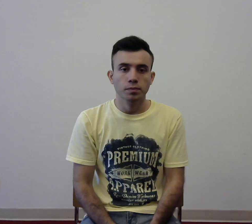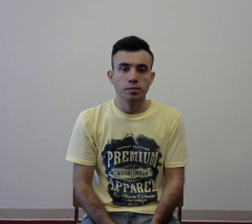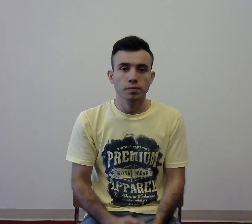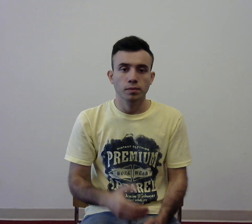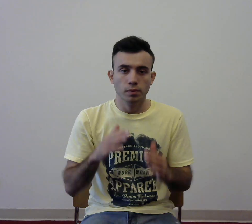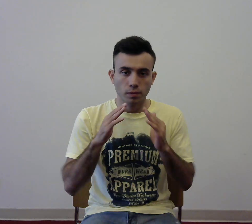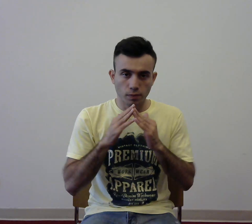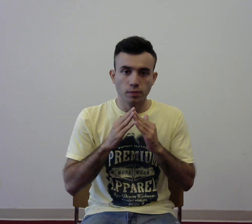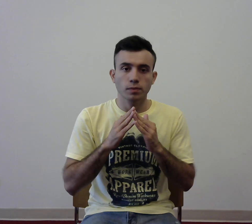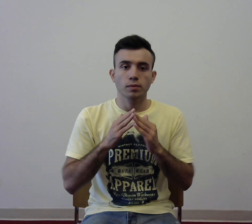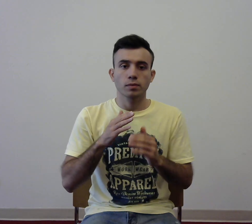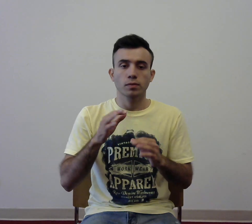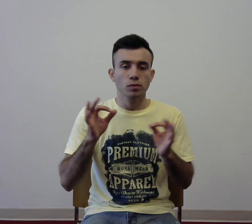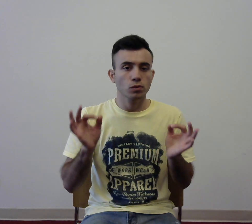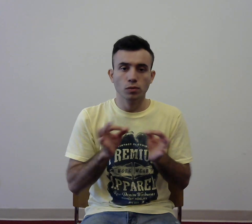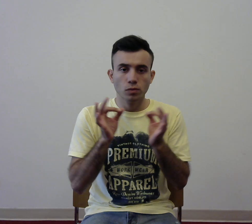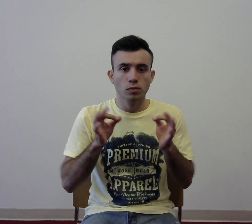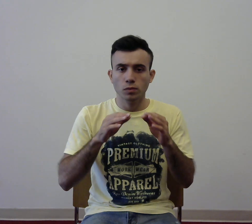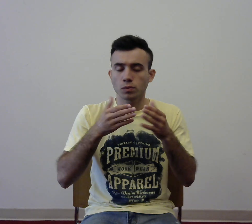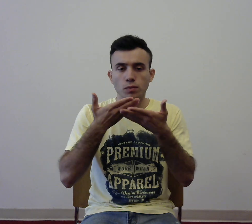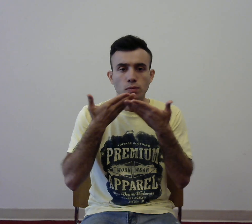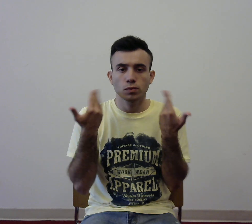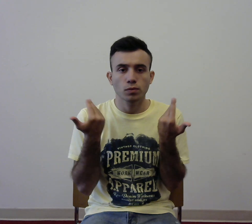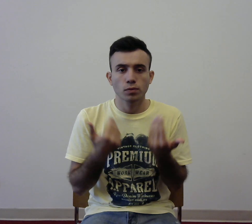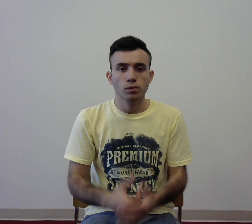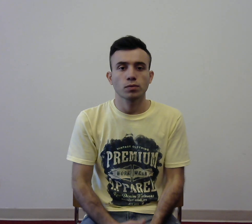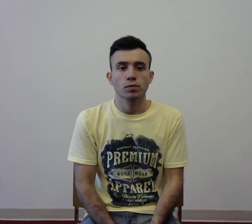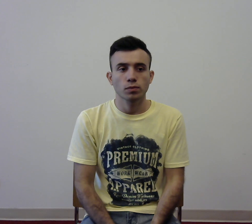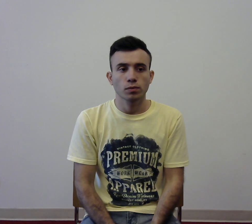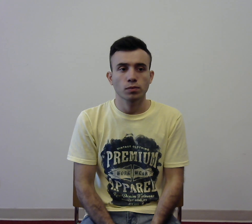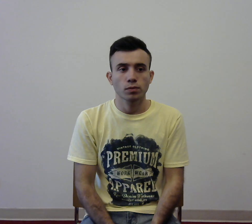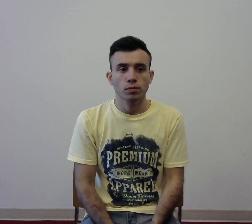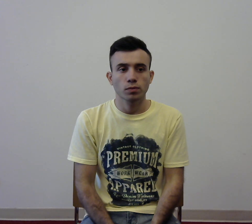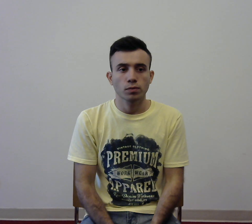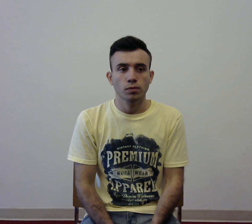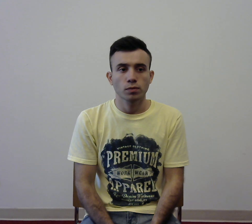Evdə heç kəs yoxdur